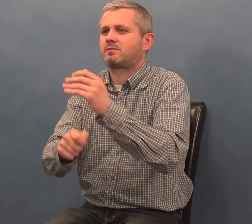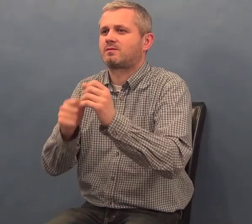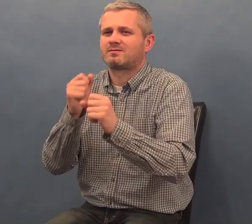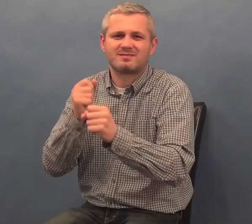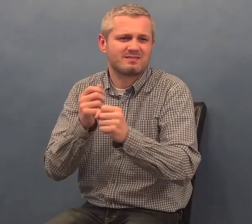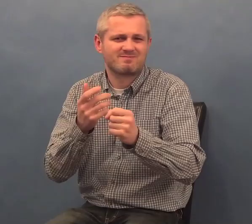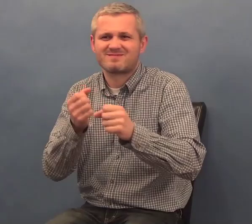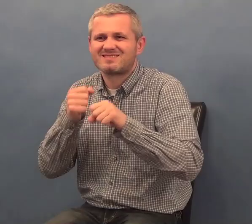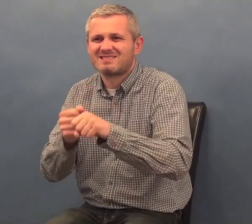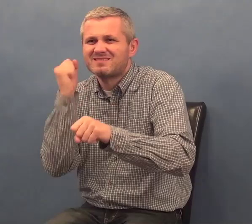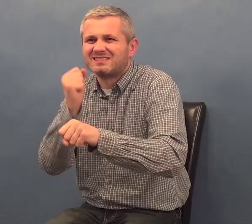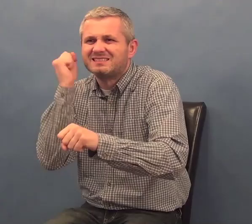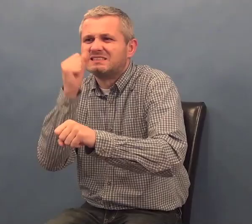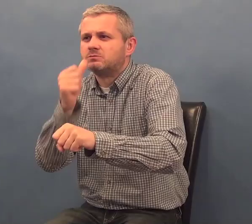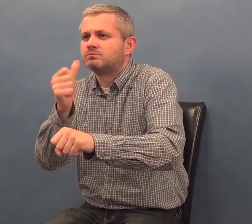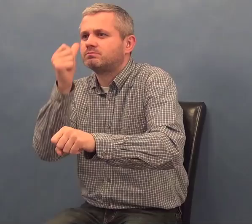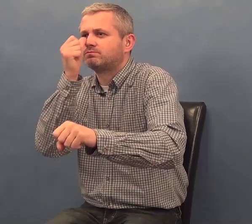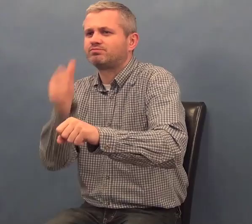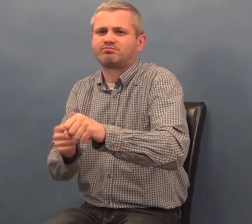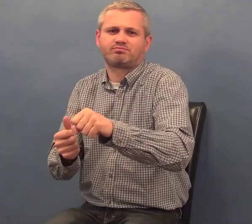Próbują otworzyć drzwi, walną pięścią, ale nie mogą.